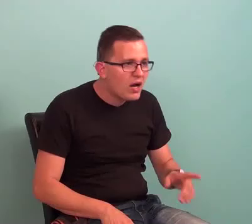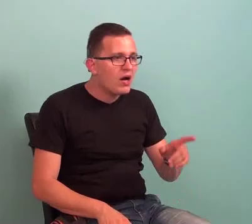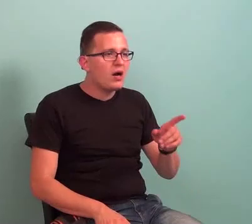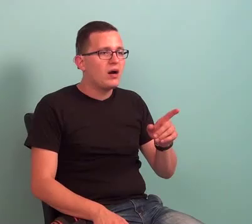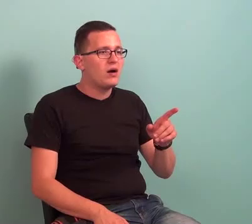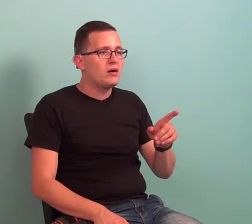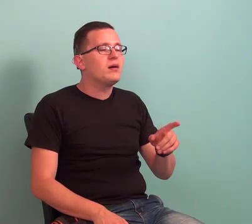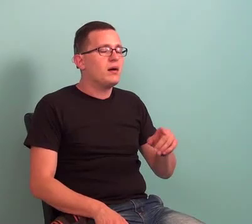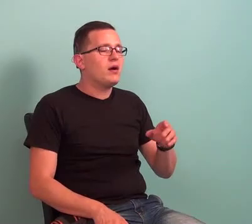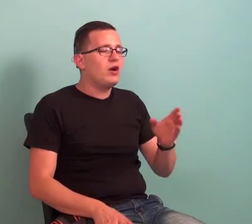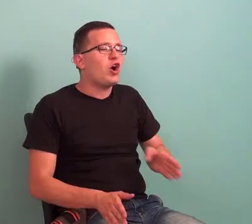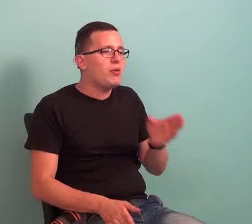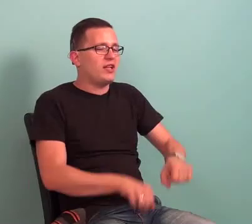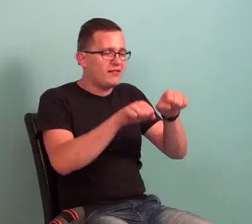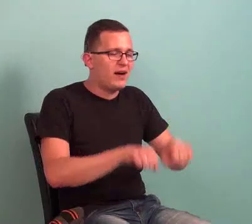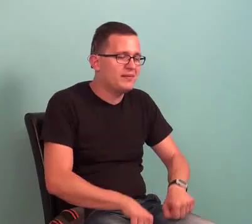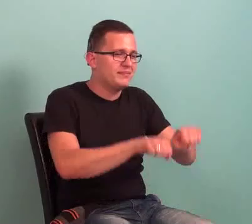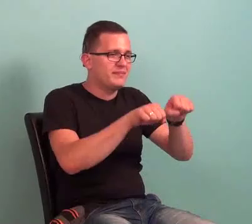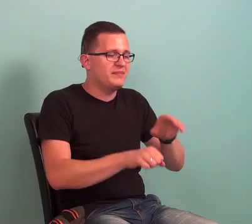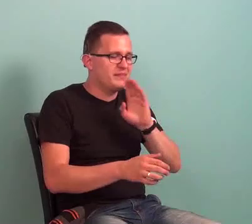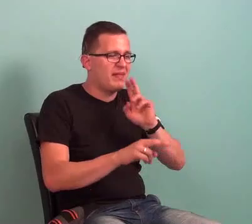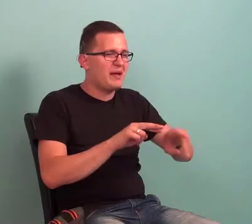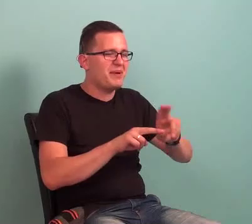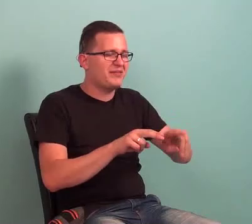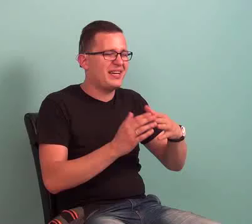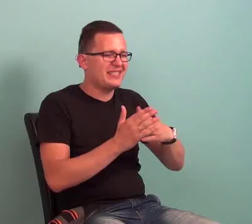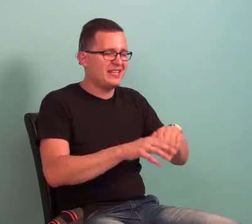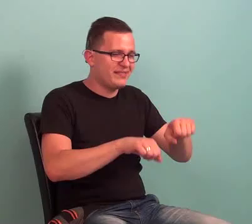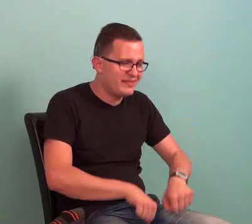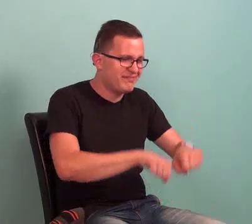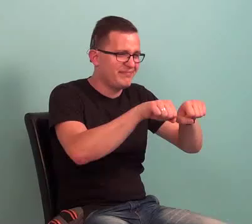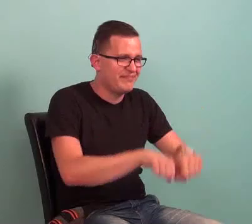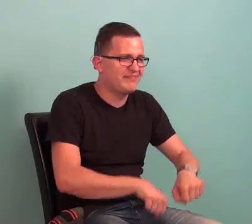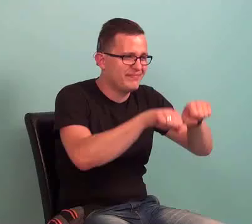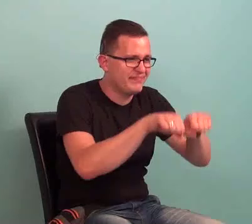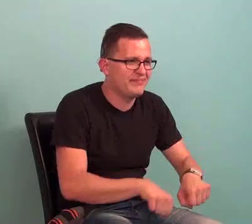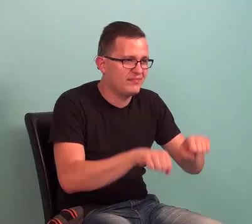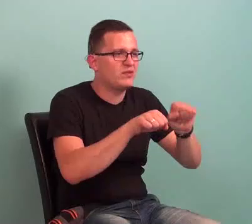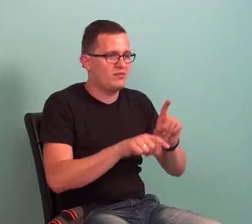To taki pociąg rezerwowy, czyli drezyna.